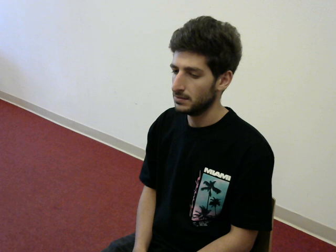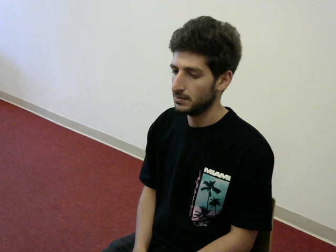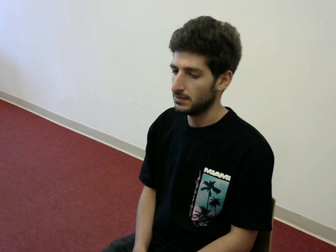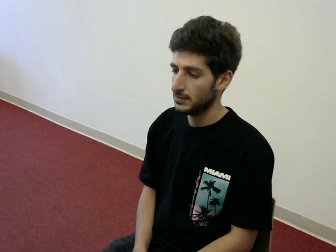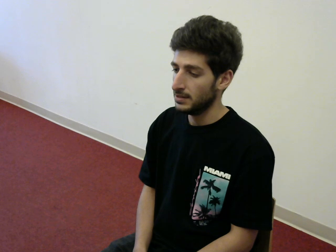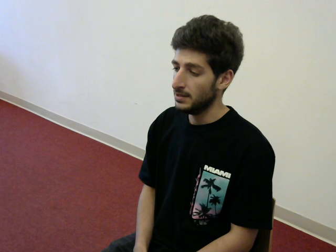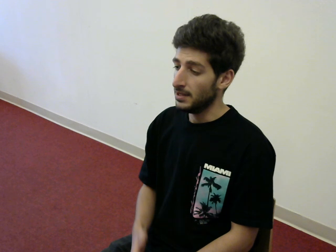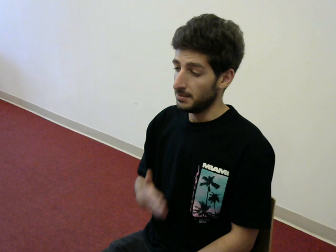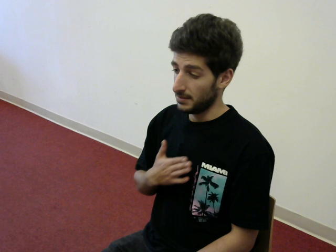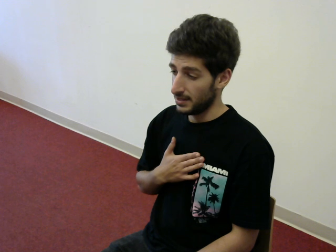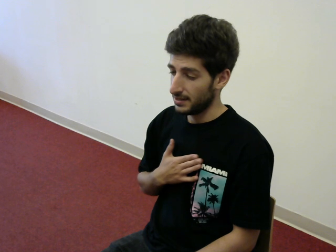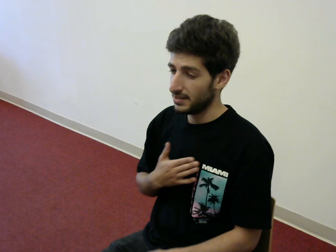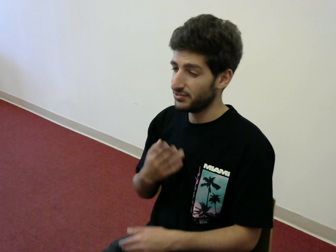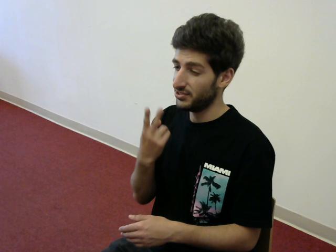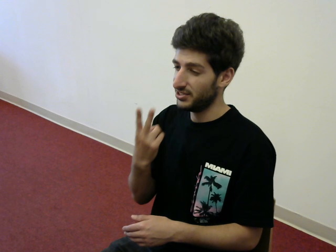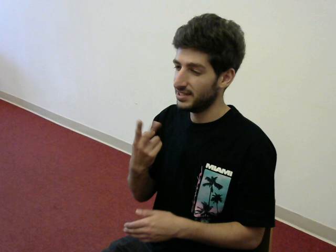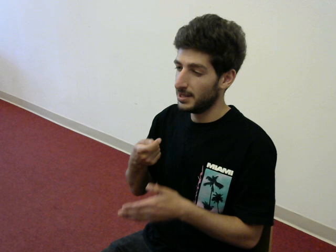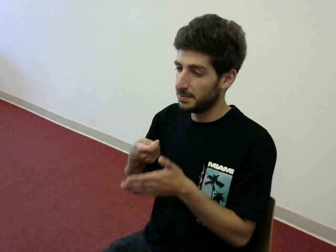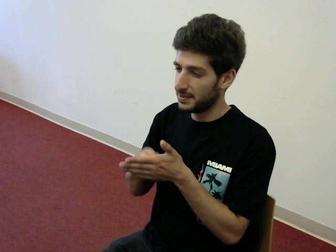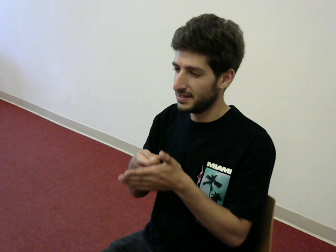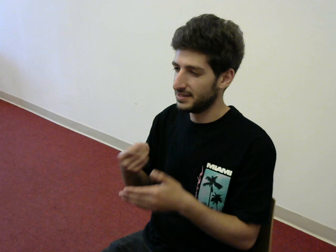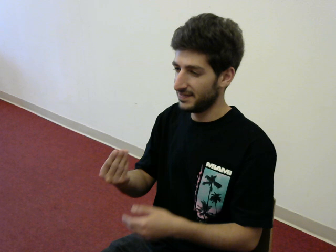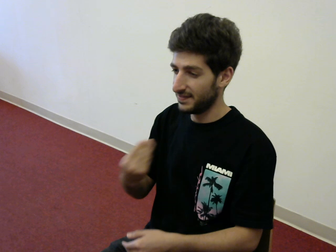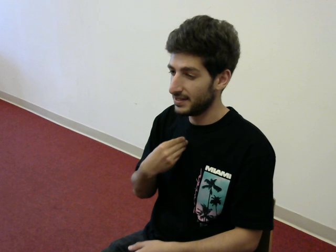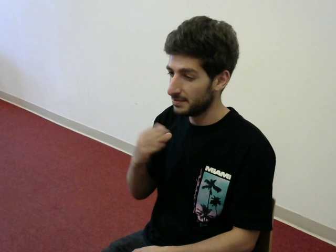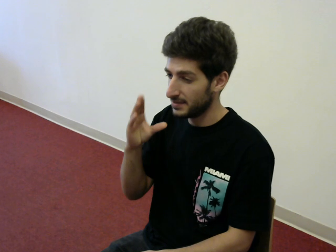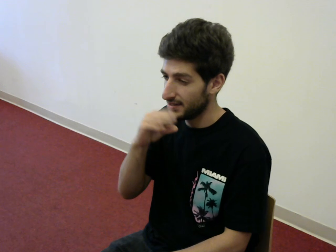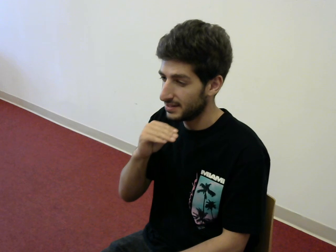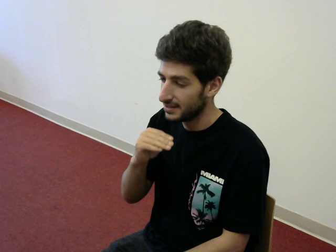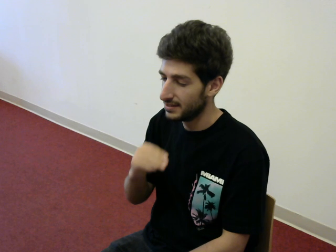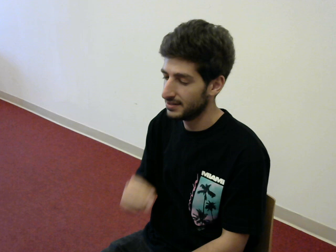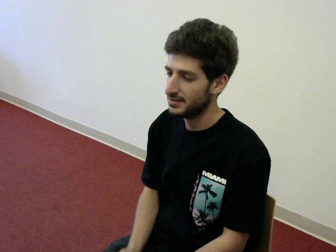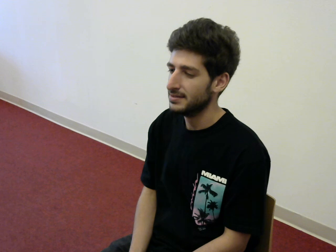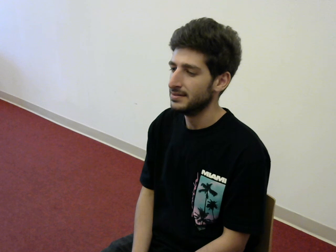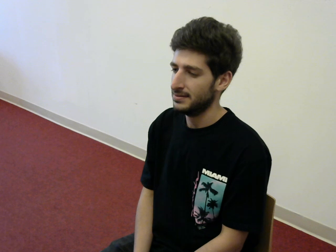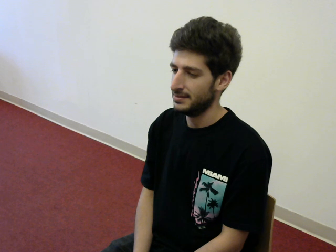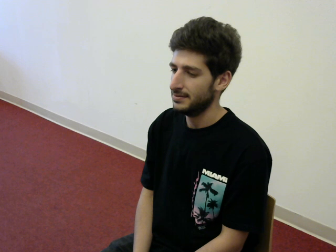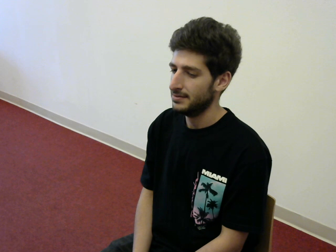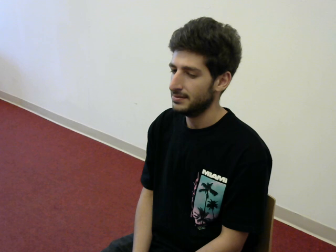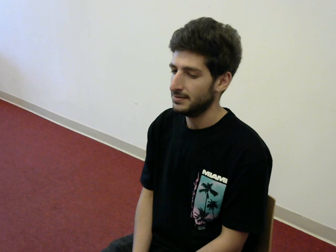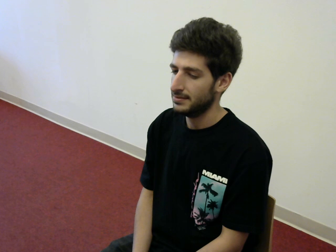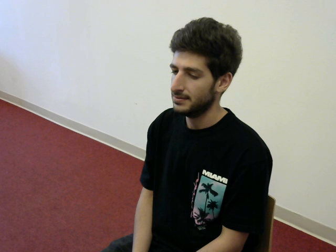Mənə 2 bilet verə bilərsinizmi?